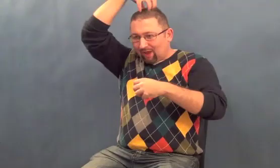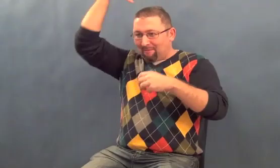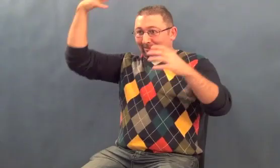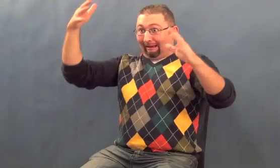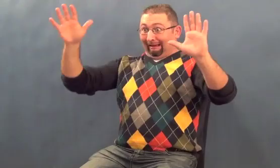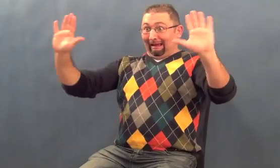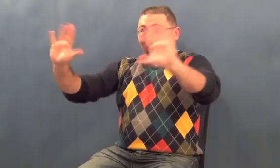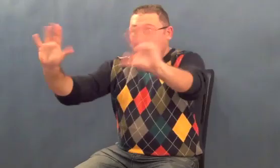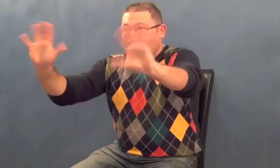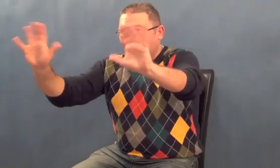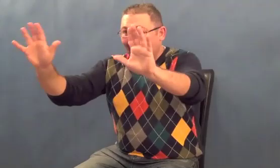Myszka robi: "Nie!"